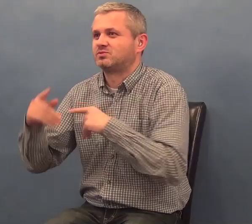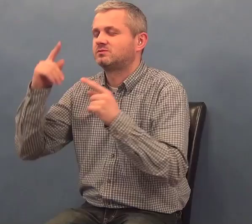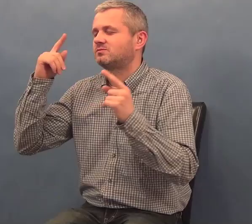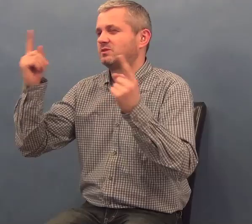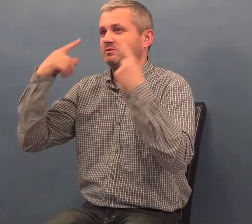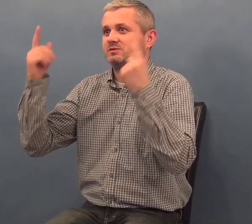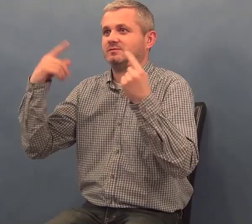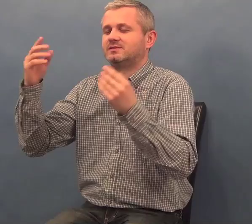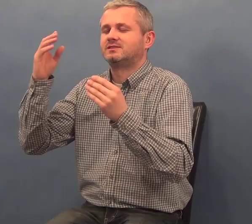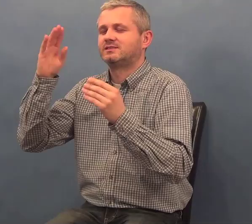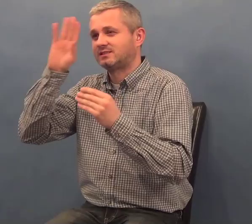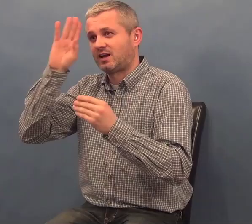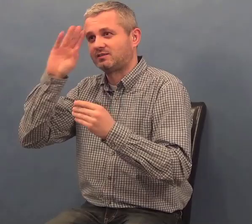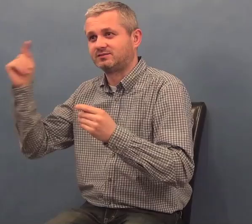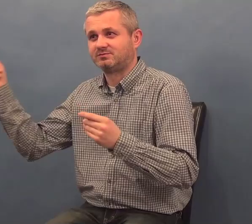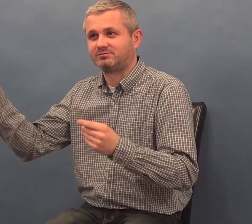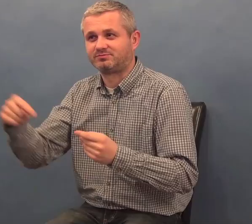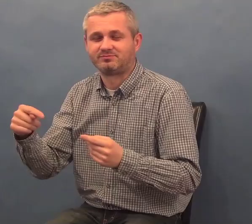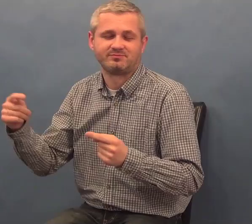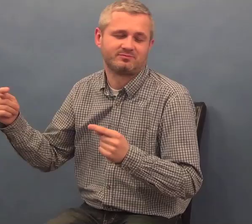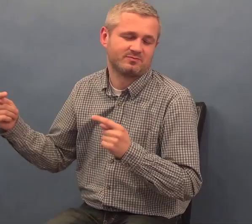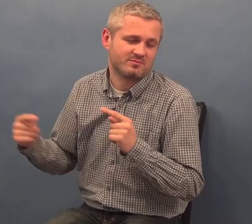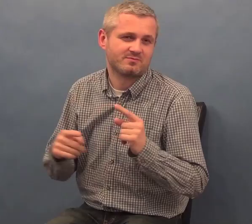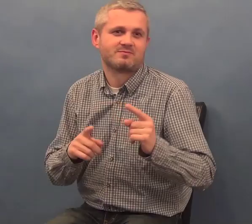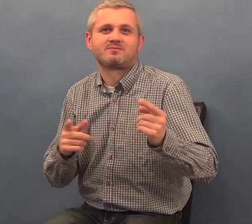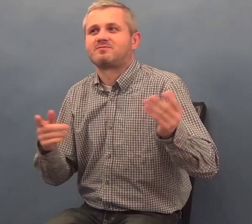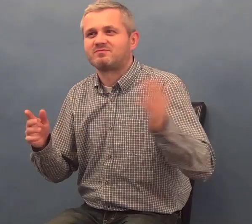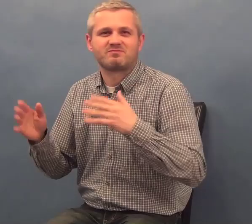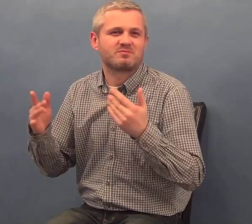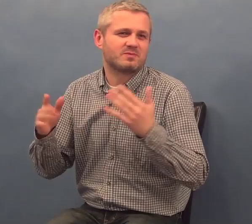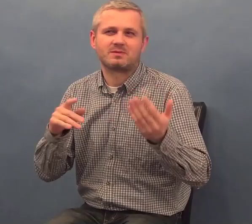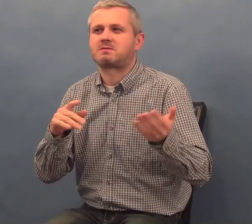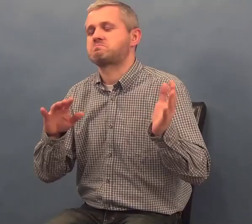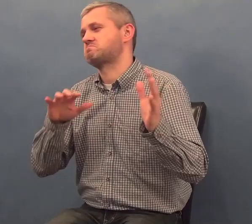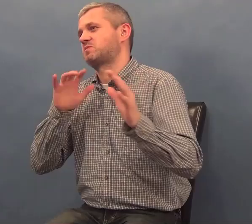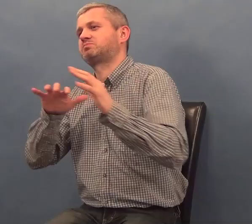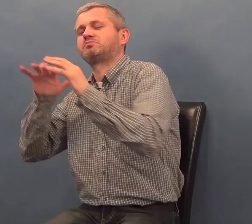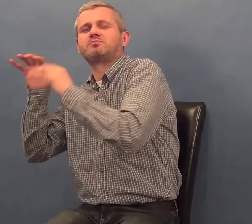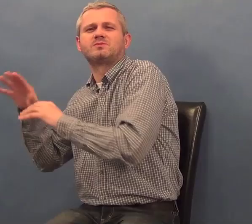Wyją syreny, przyjeżdża straż pożarna, ewakuują ludzi.